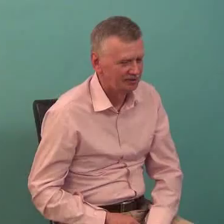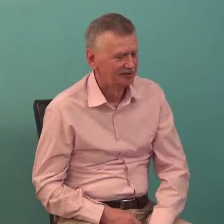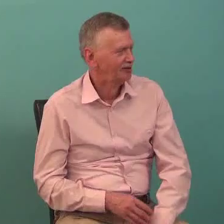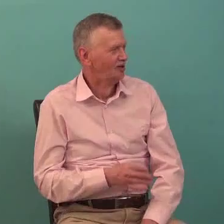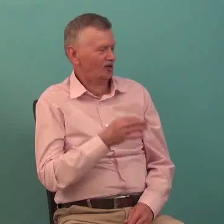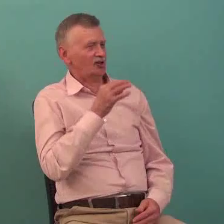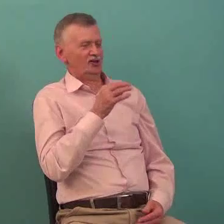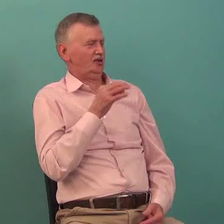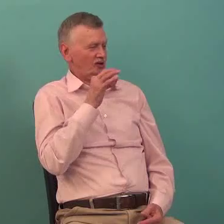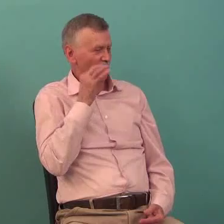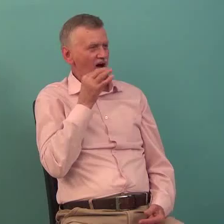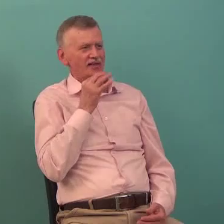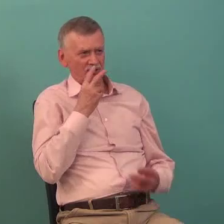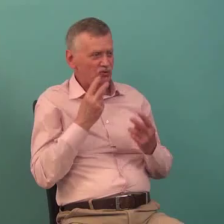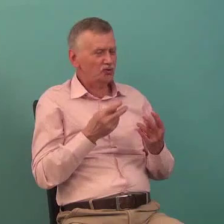Kot szuka.